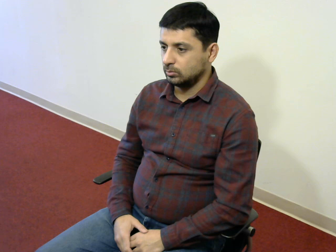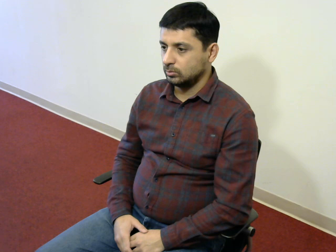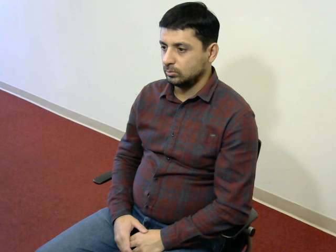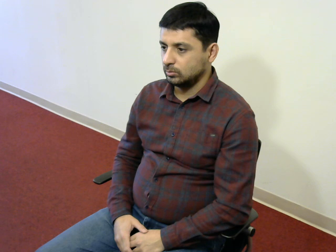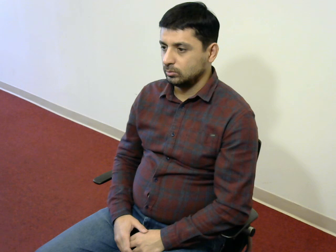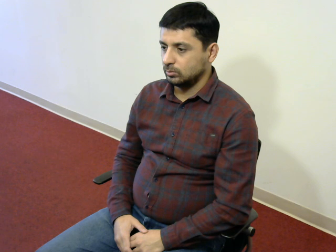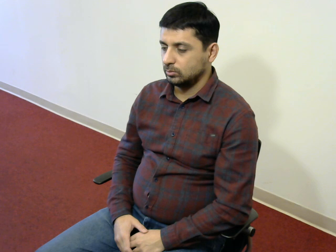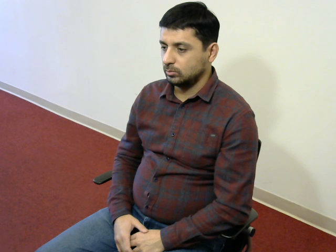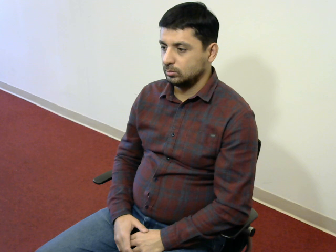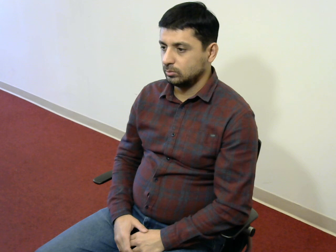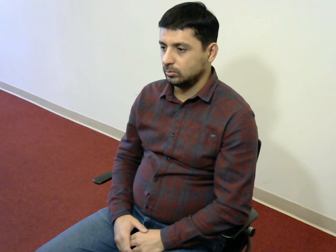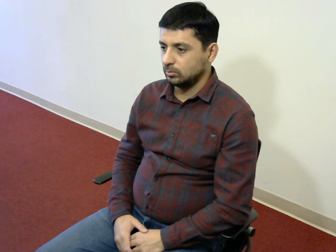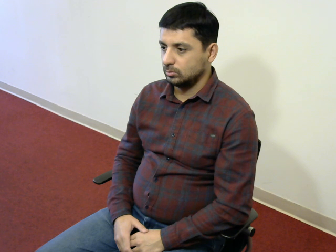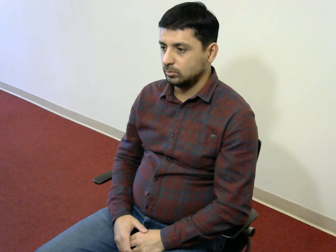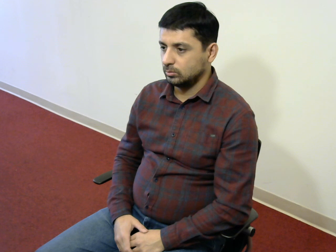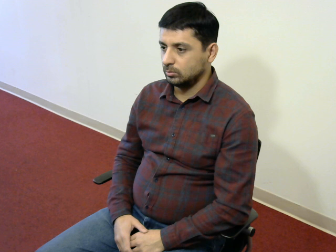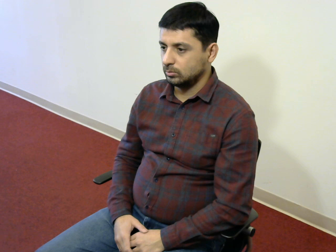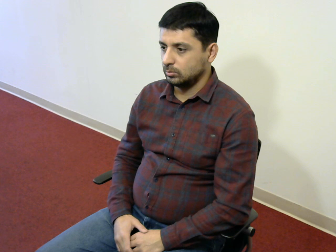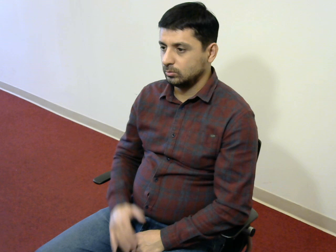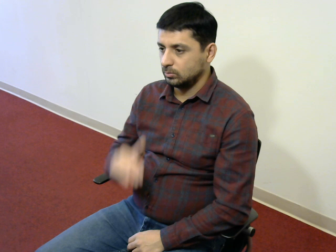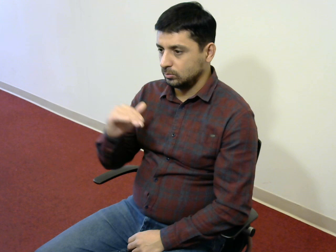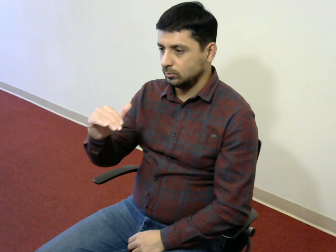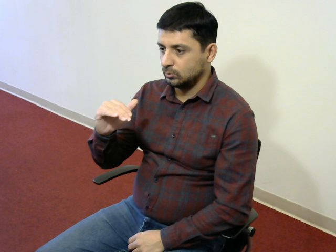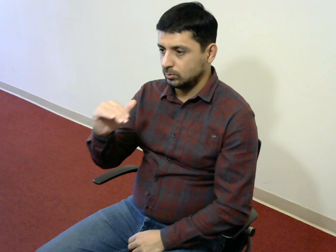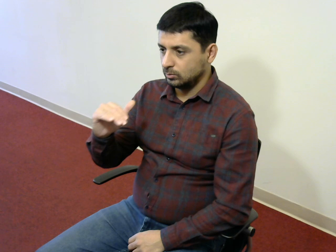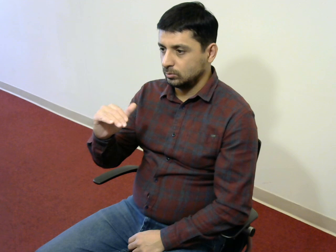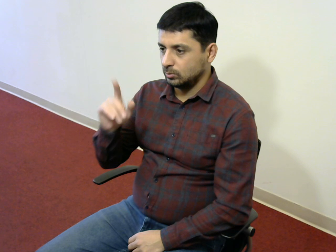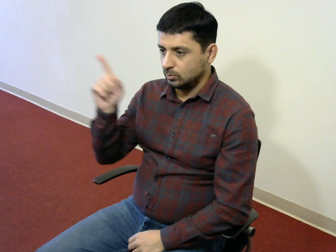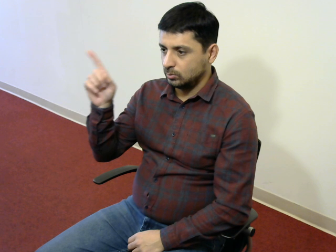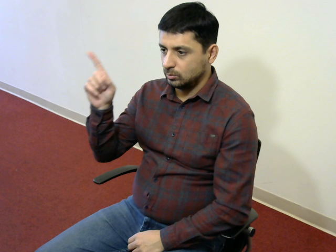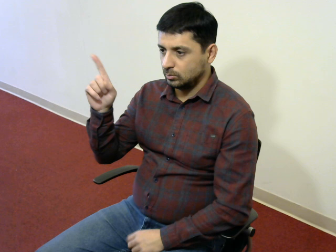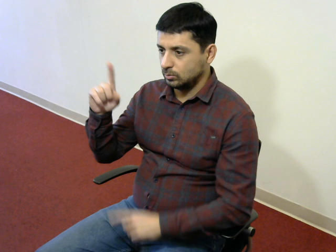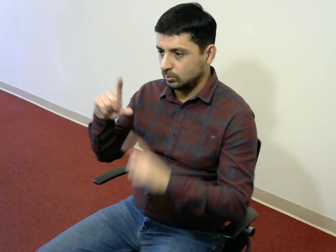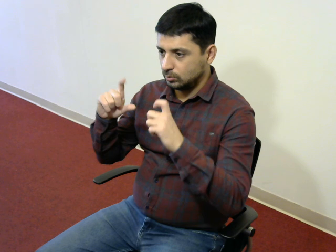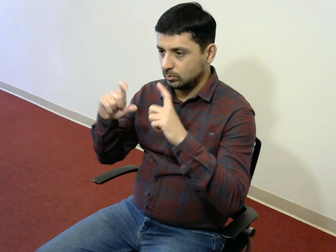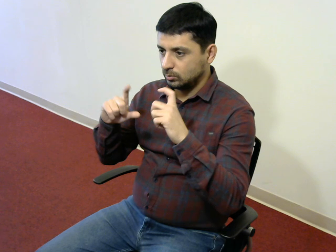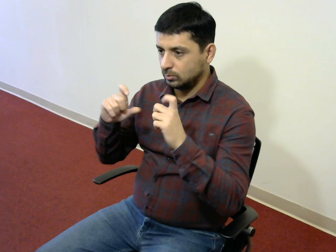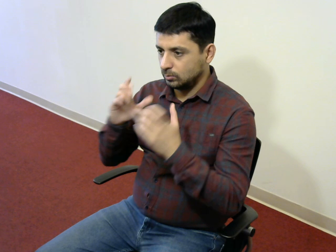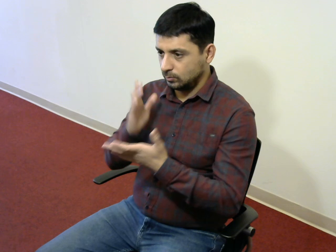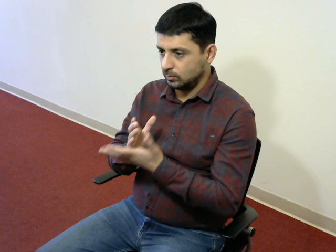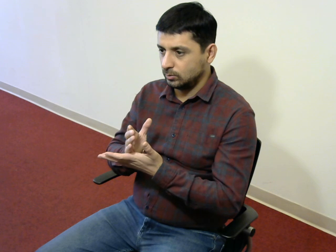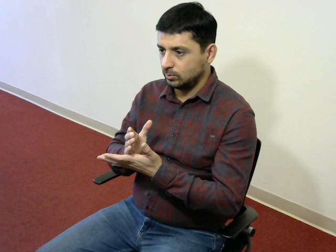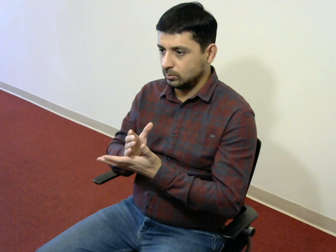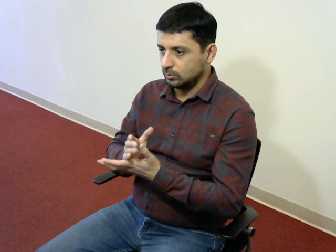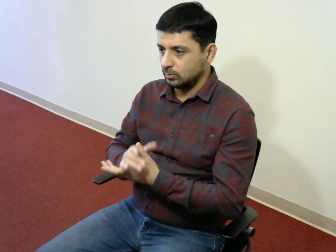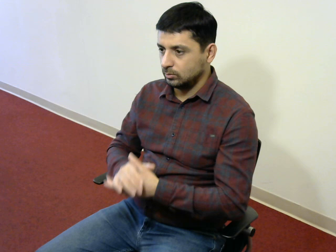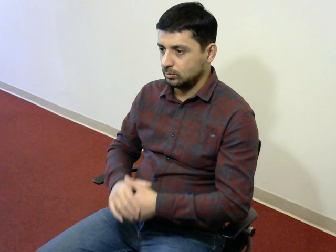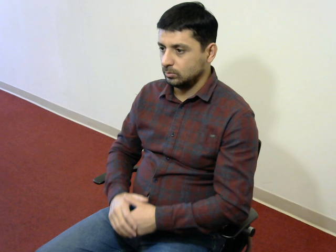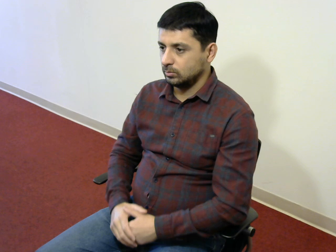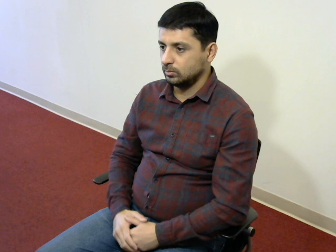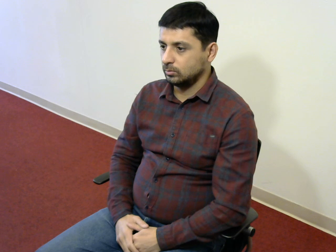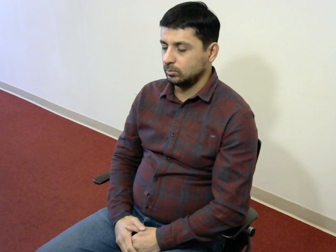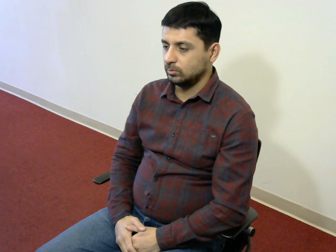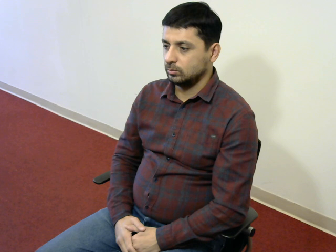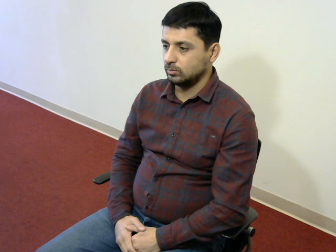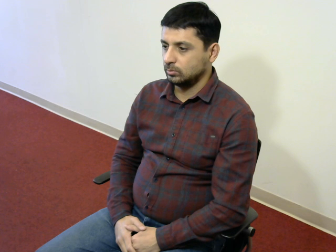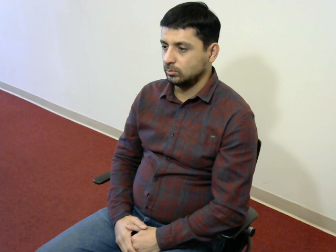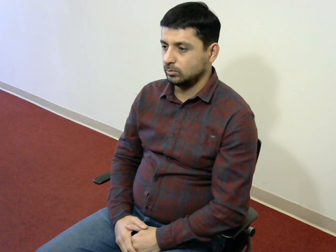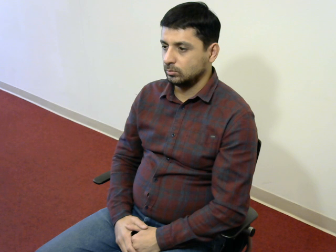Sizdə onun şəkli var?